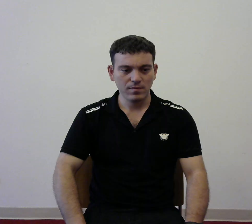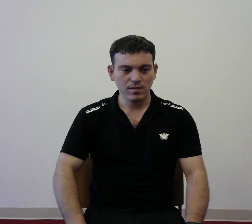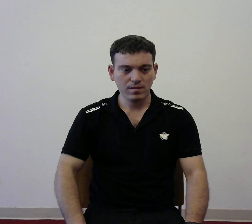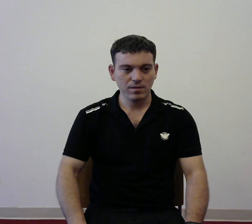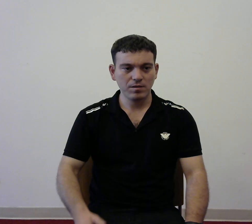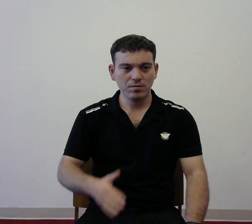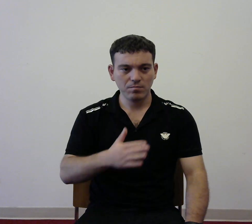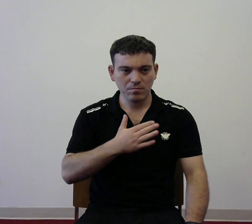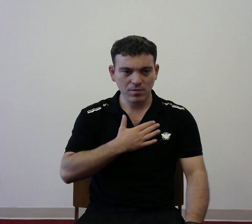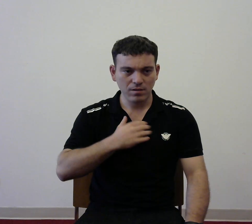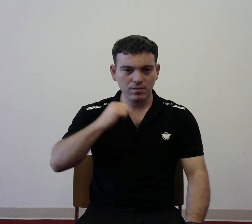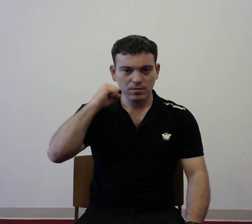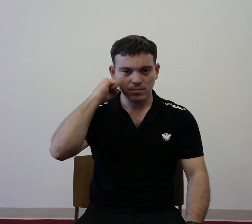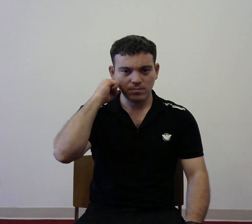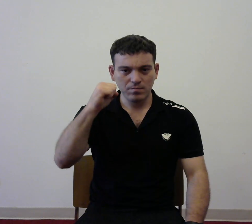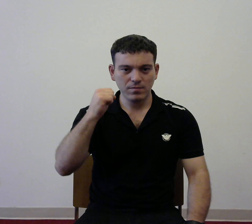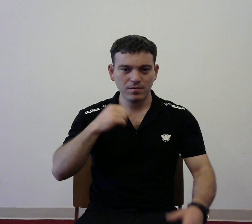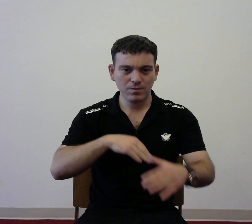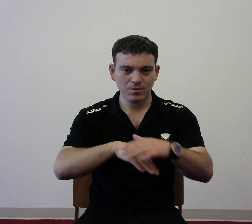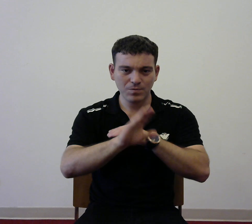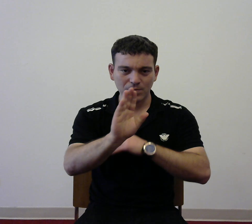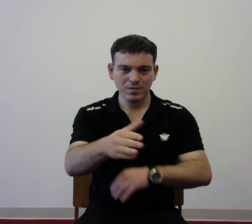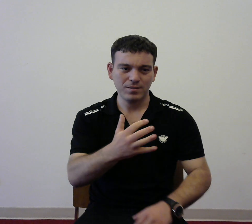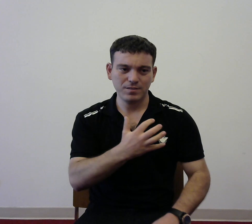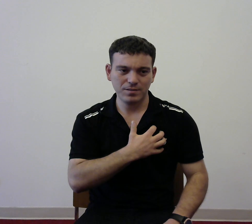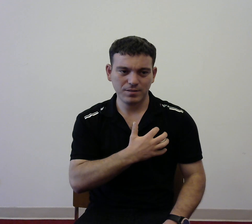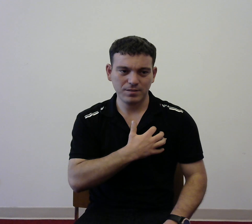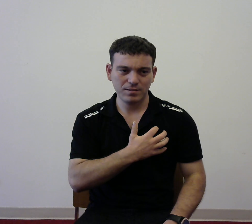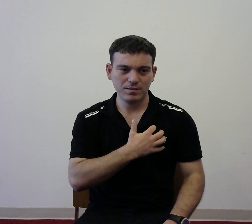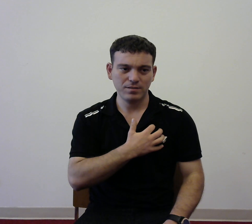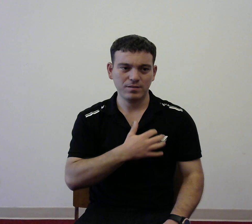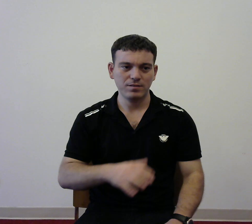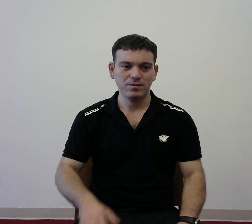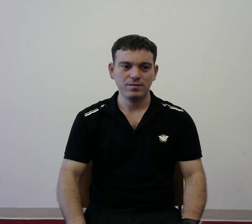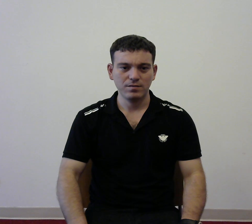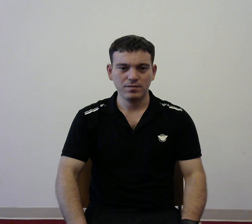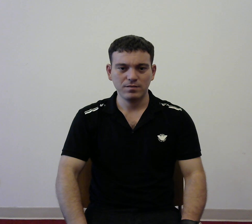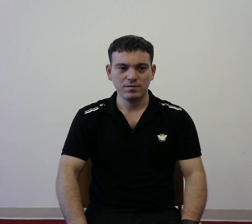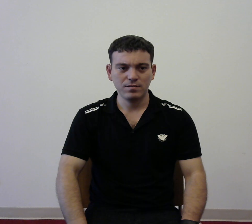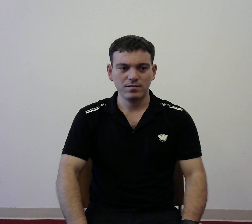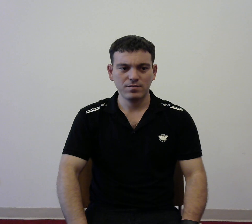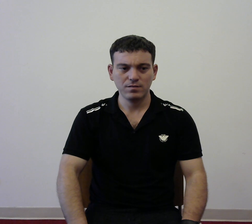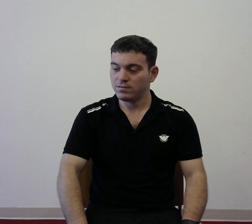Mən Qarabağa getmək istəyirəm